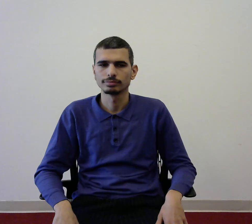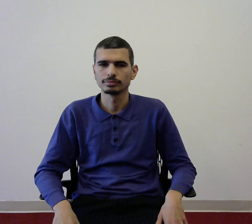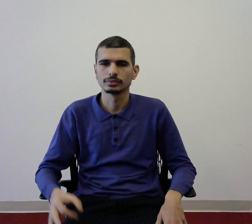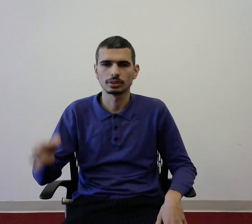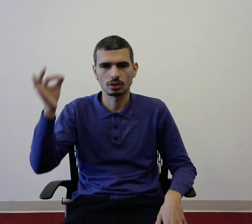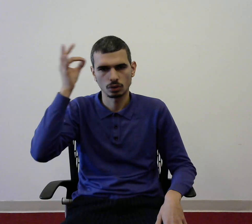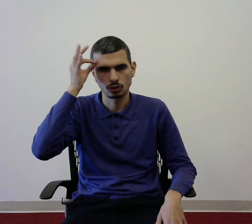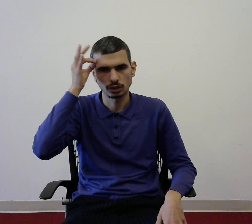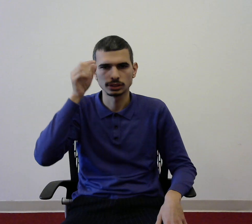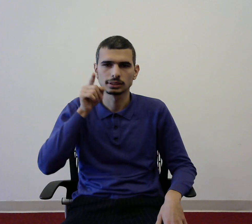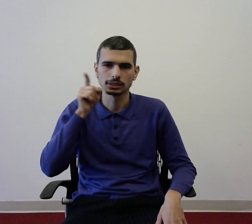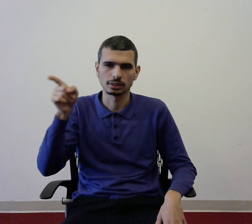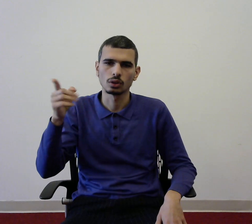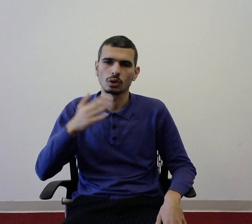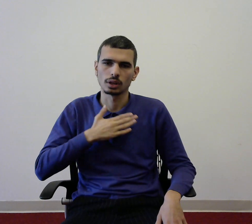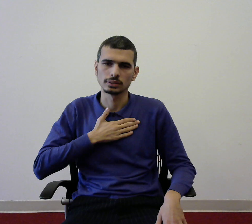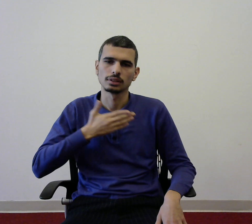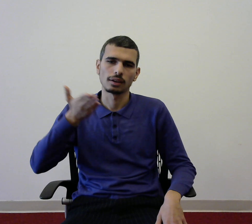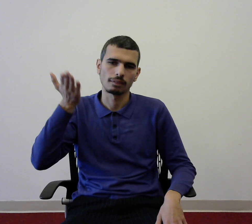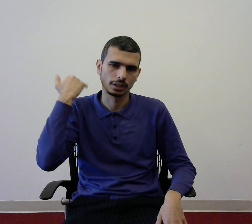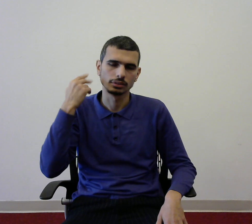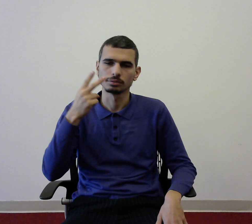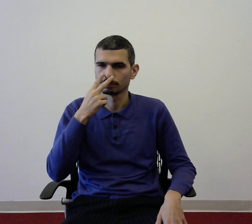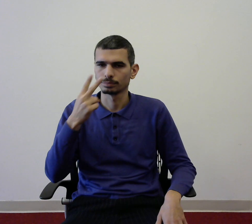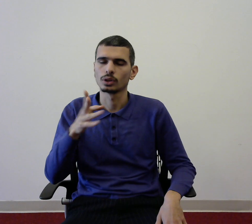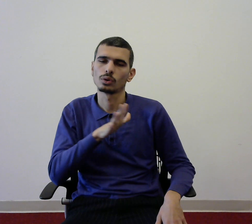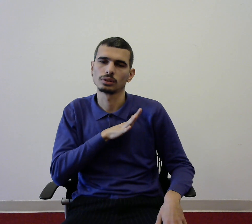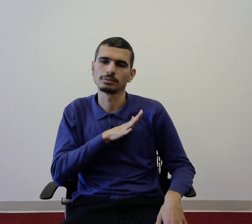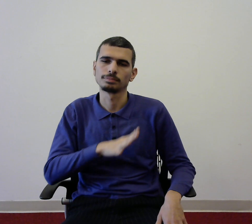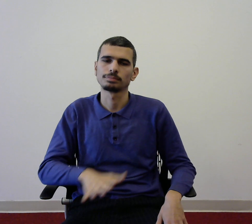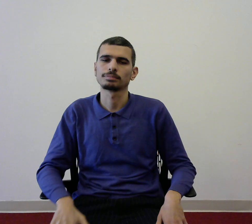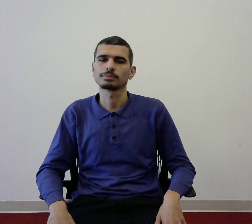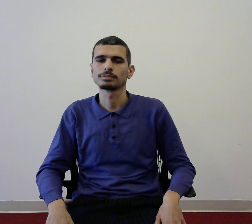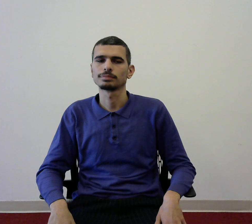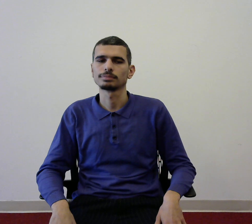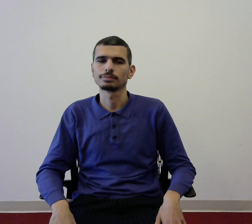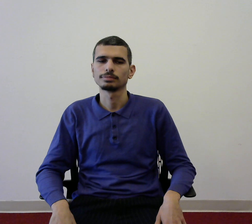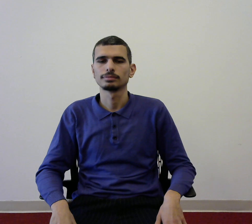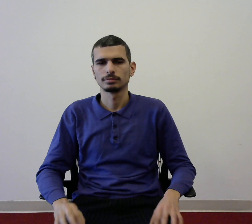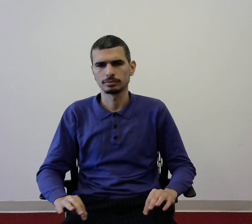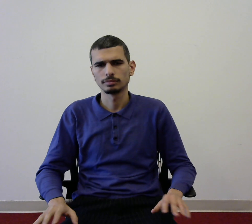Xatırladım, səni mən əvvəl də görmüşəm